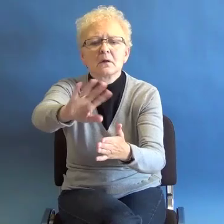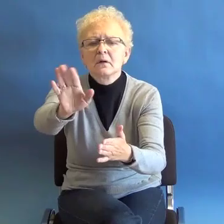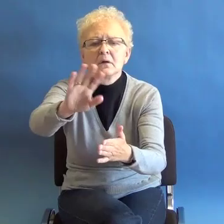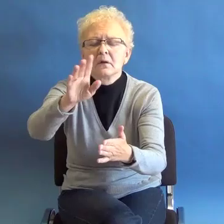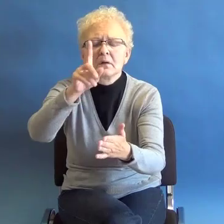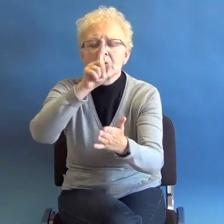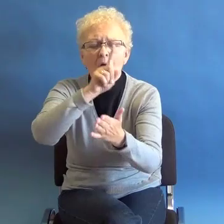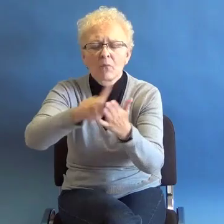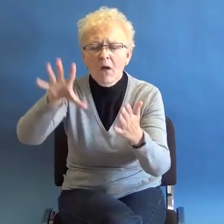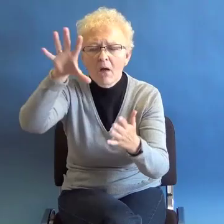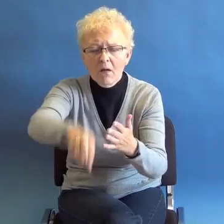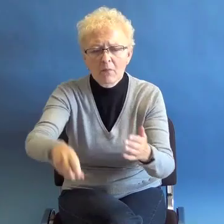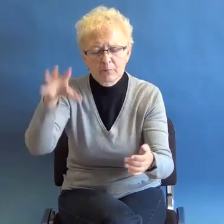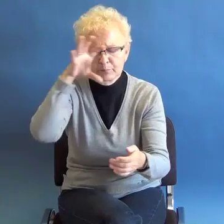Nie udało mu się i złapał.